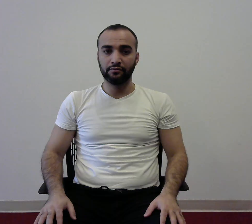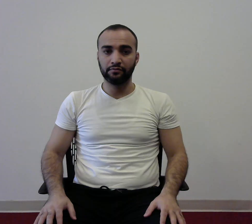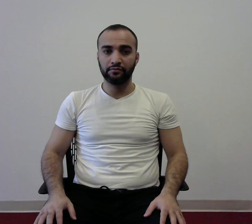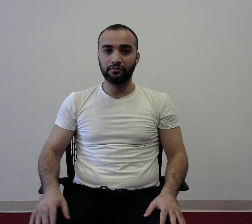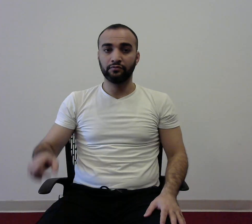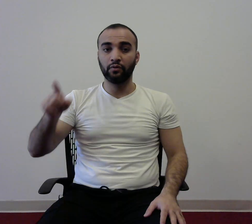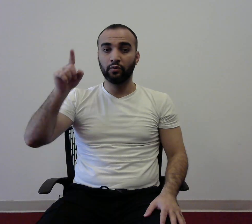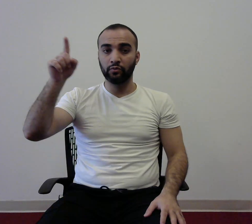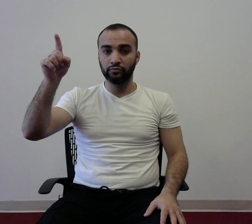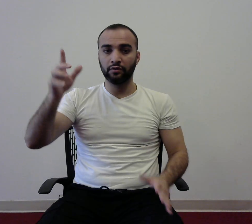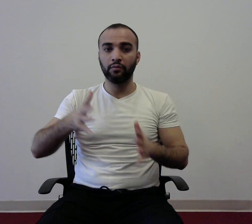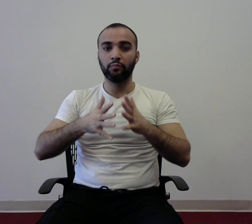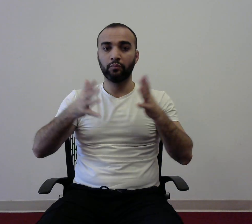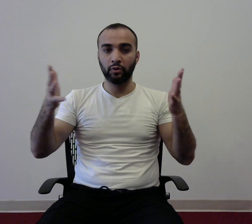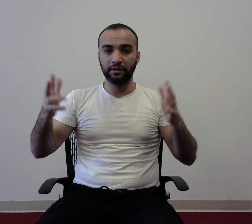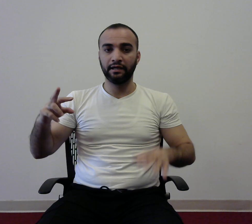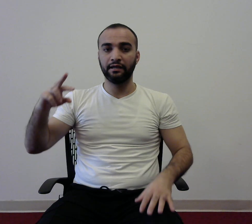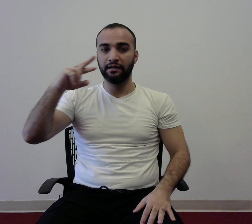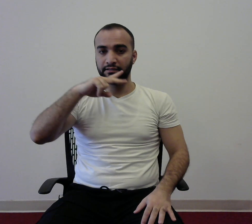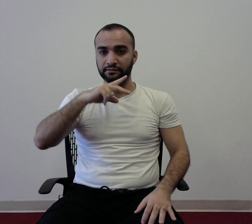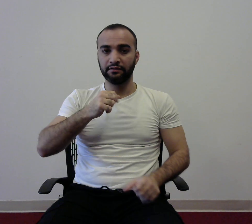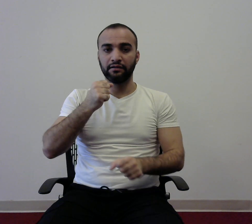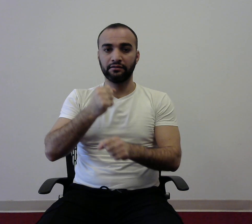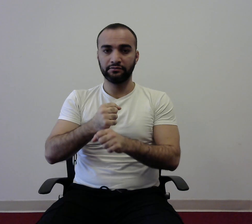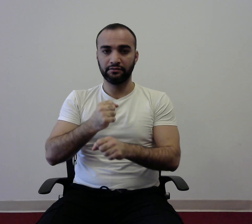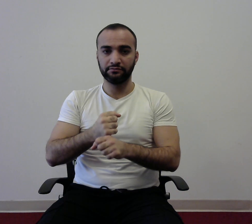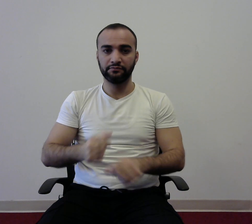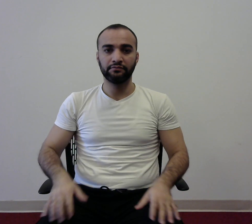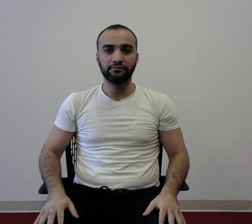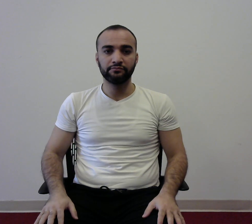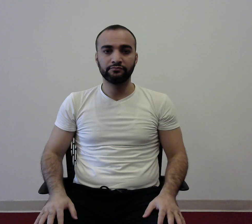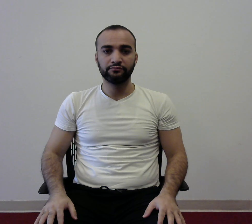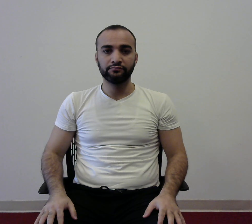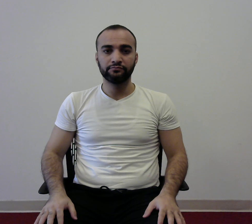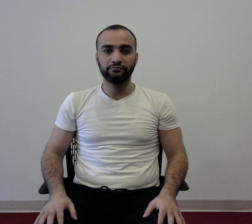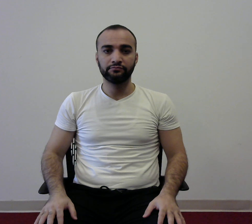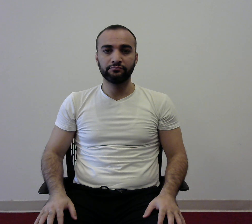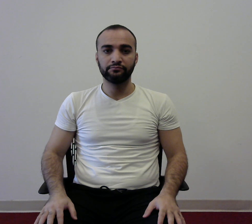O böyük səhv edib